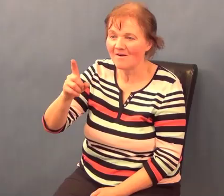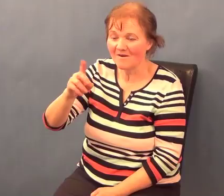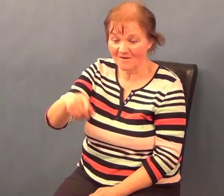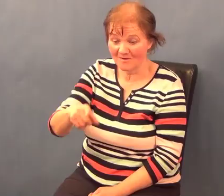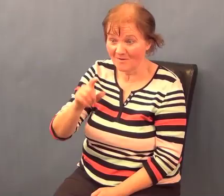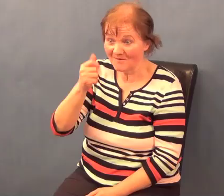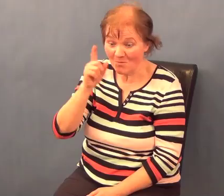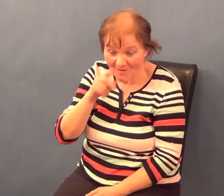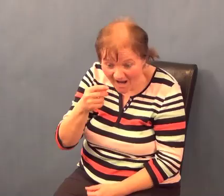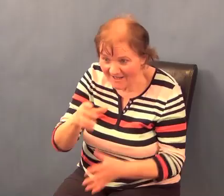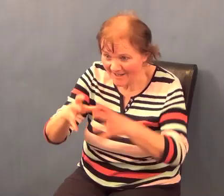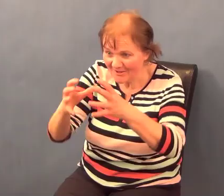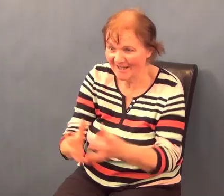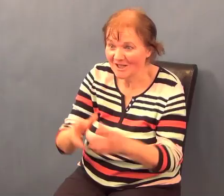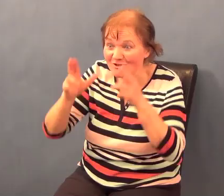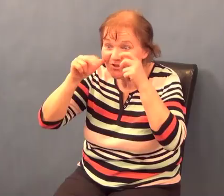Najpierw chłopak zobaczył żabę w słoiku.